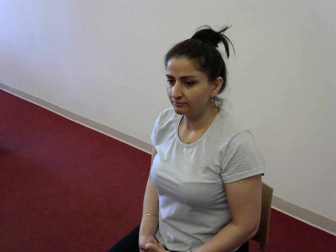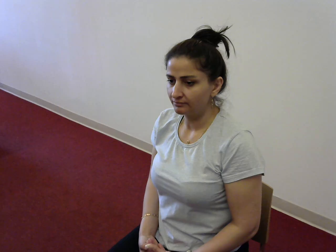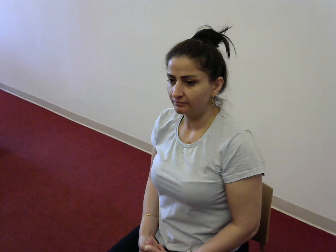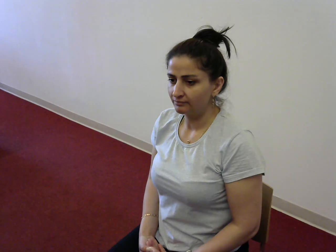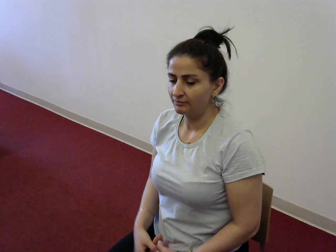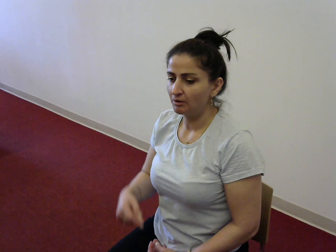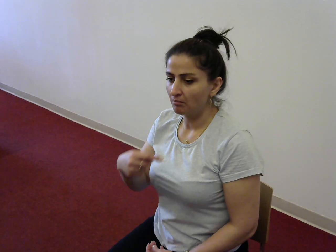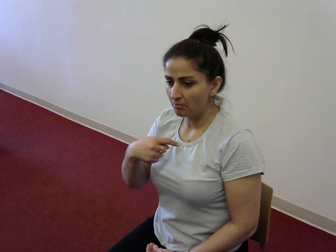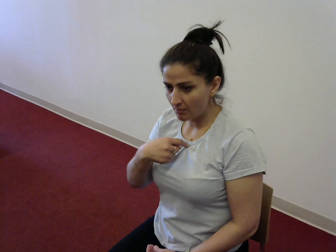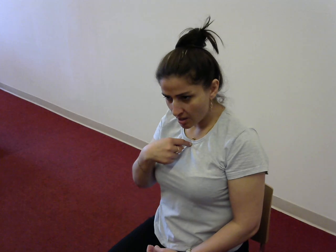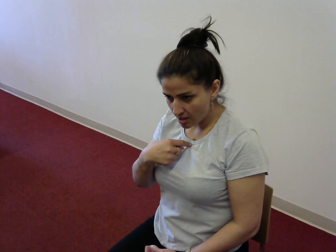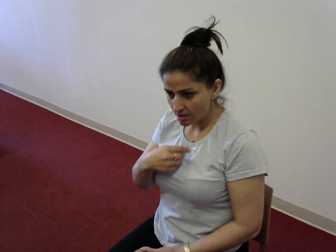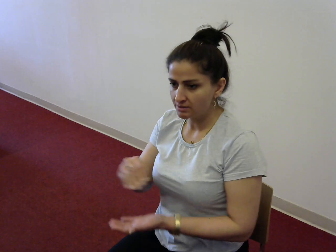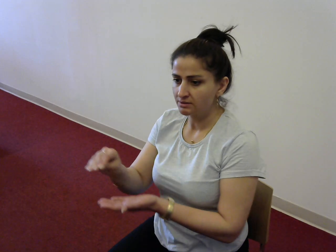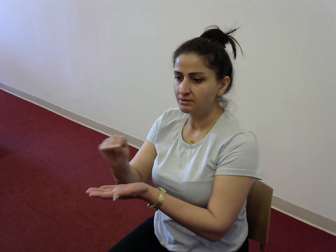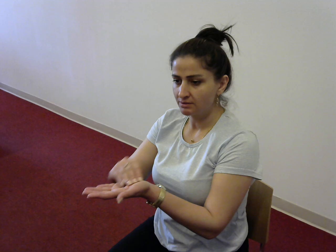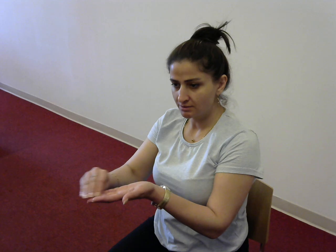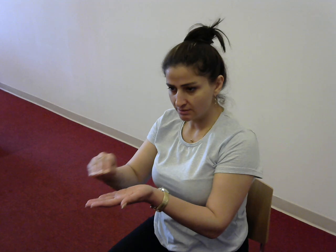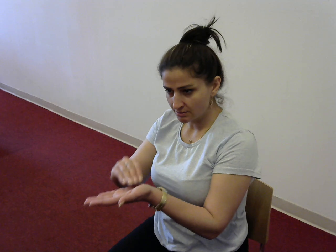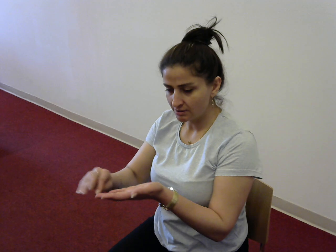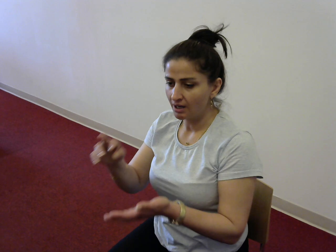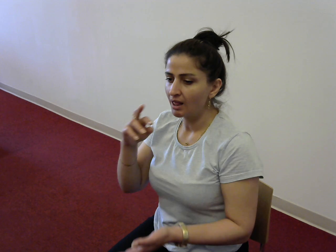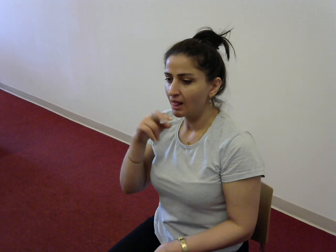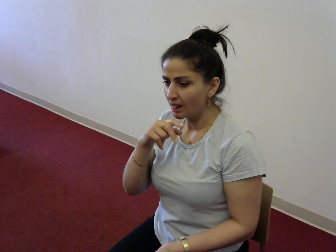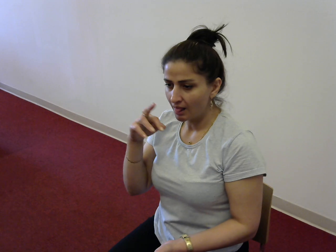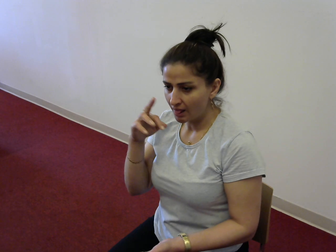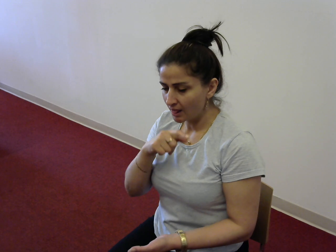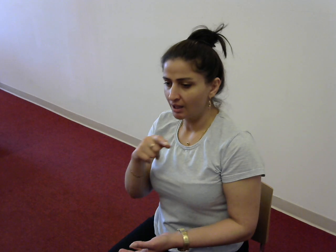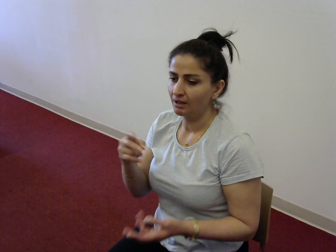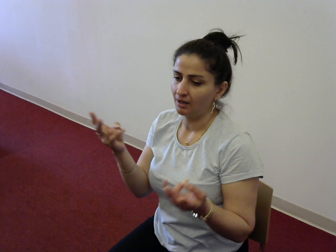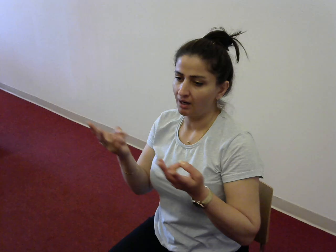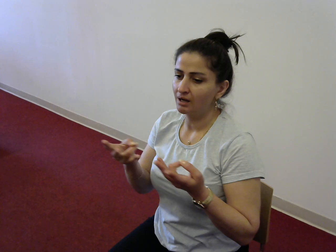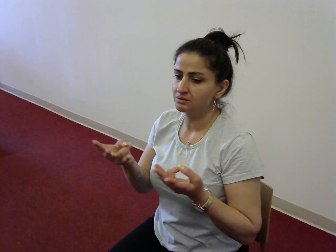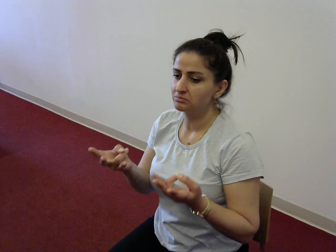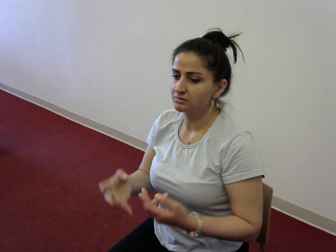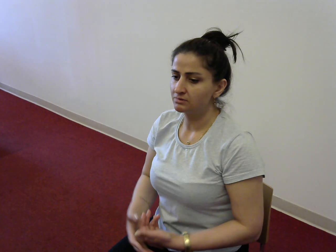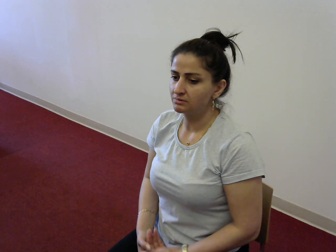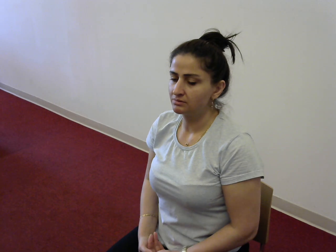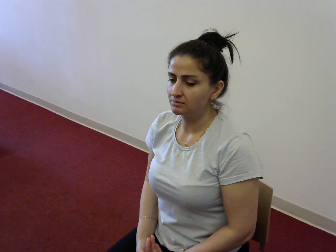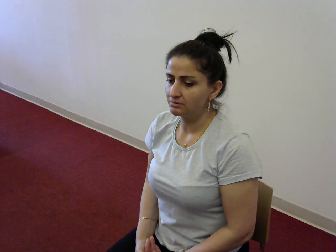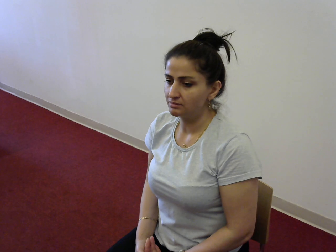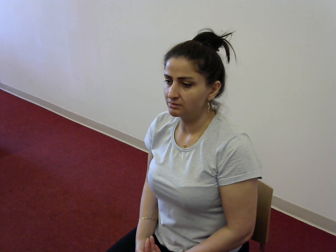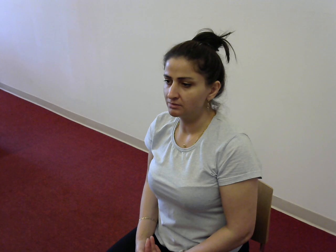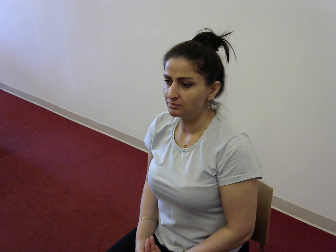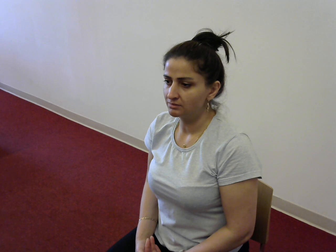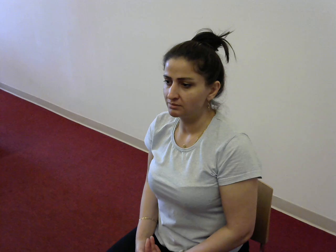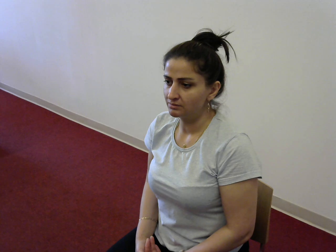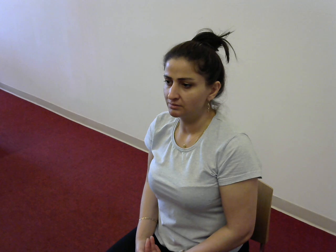Mənə siyahıdakı dərmanlar lazımdır